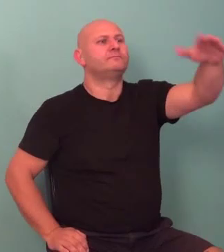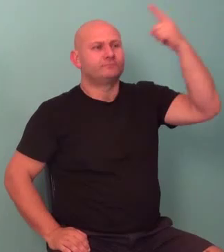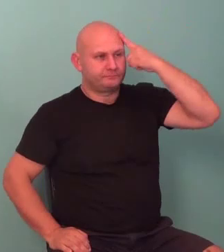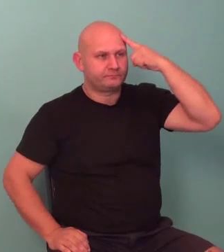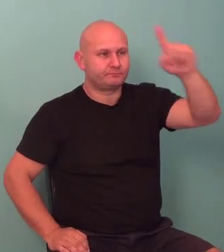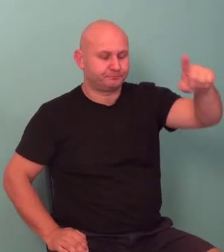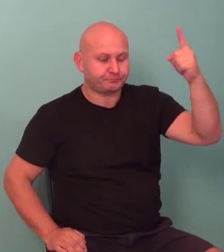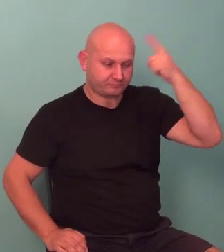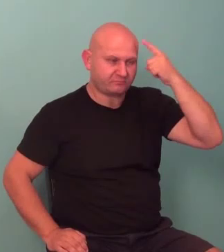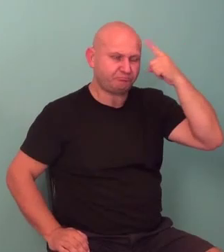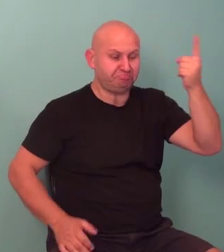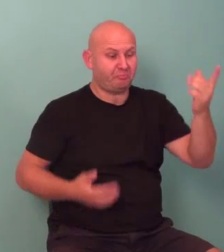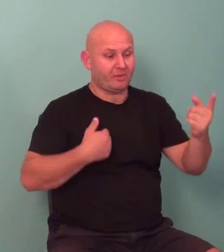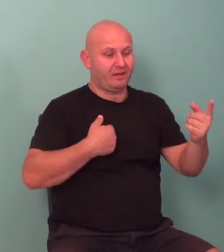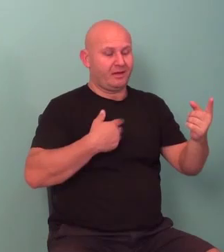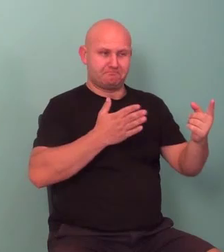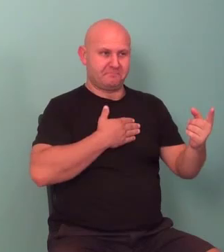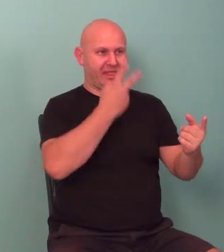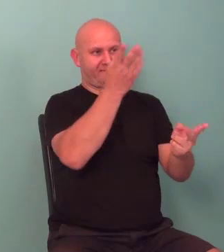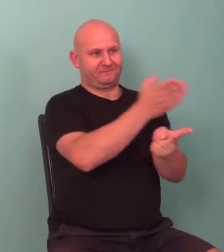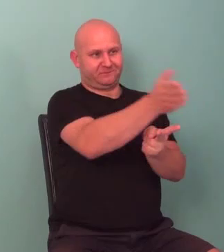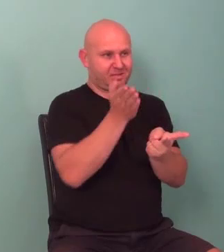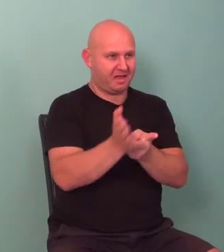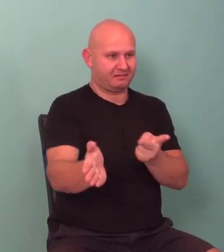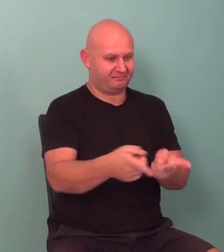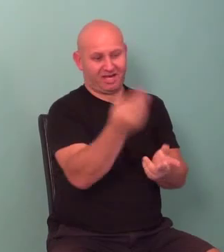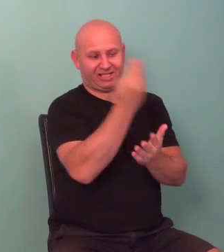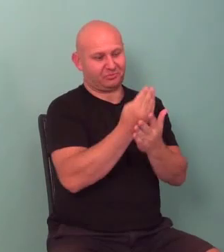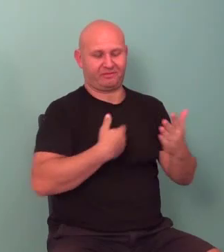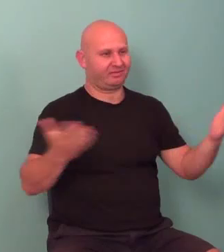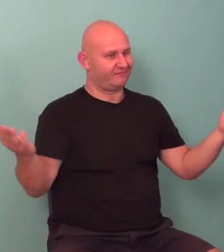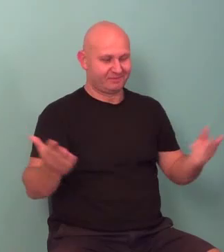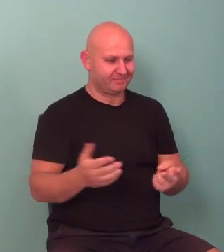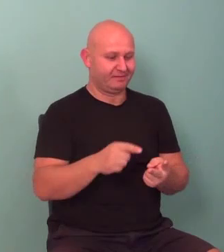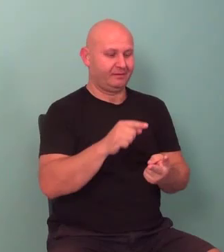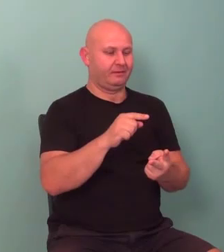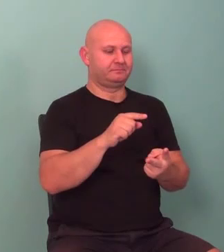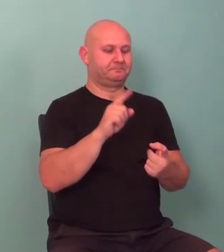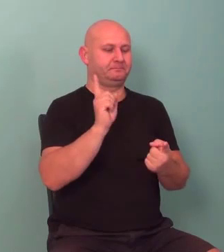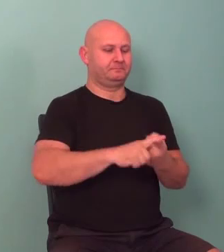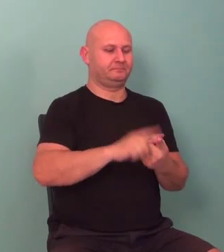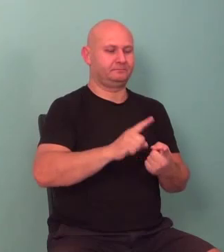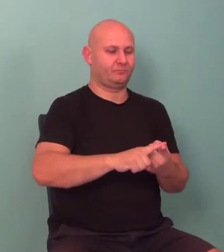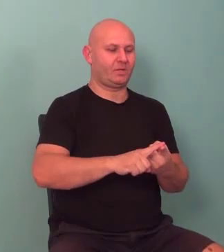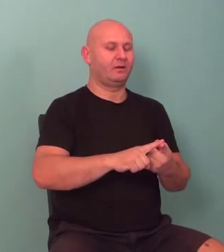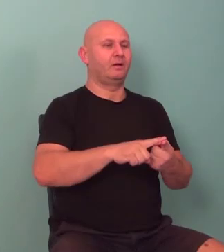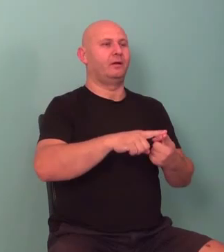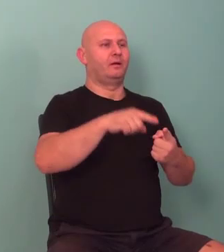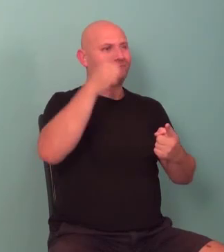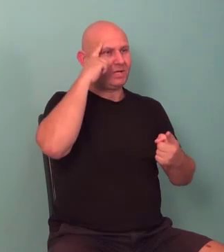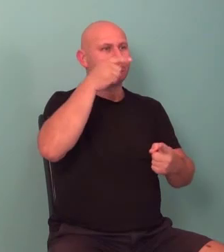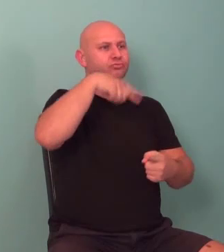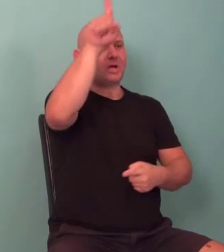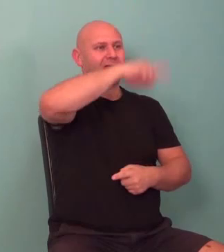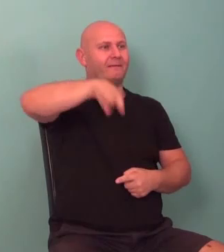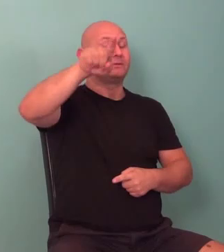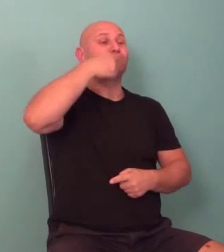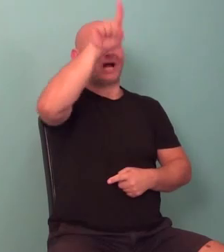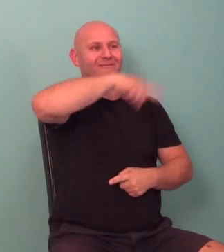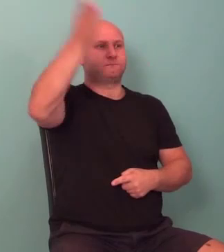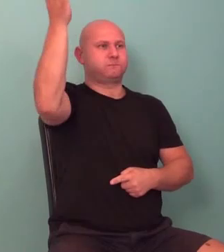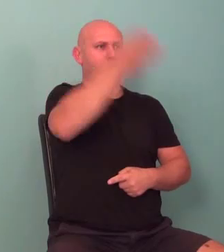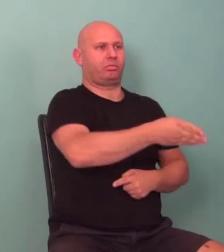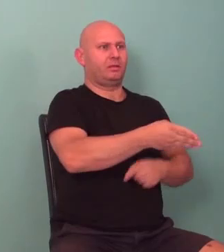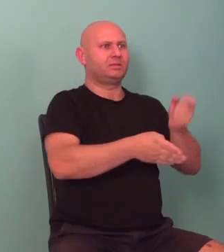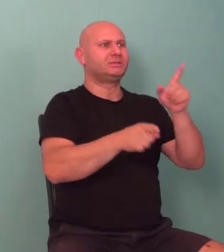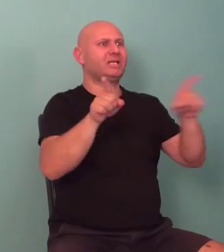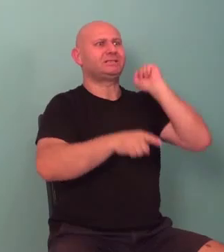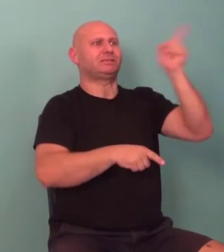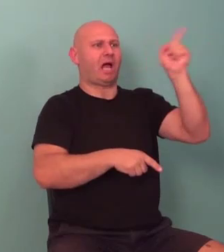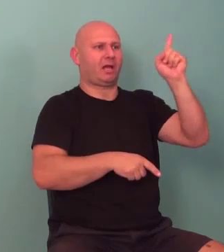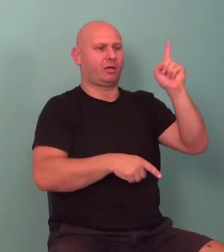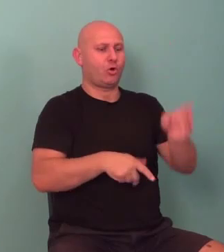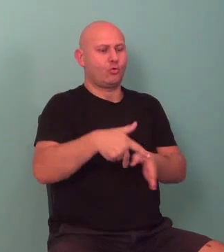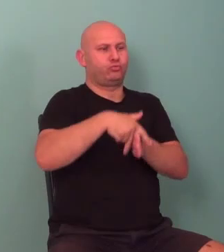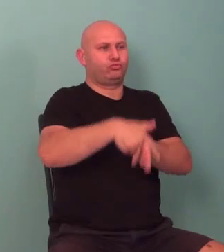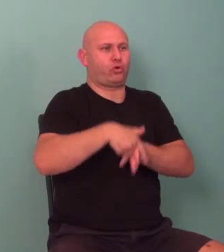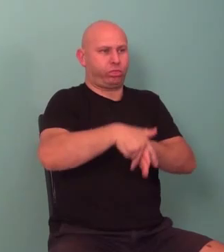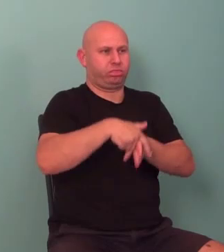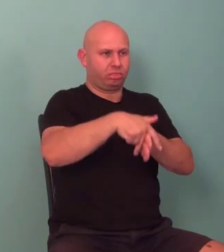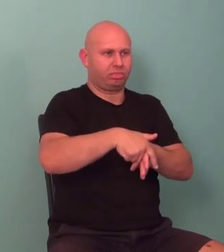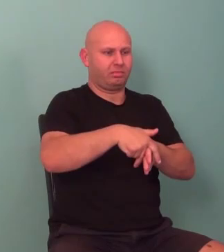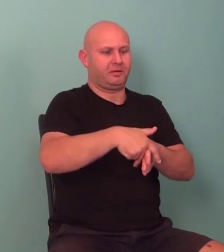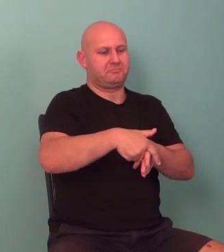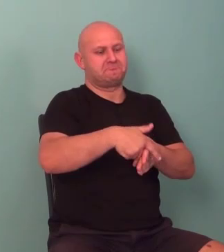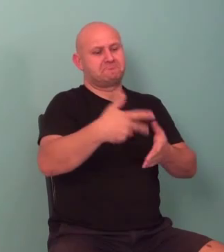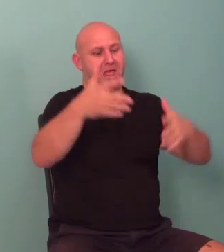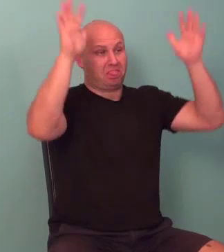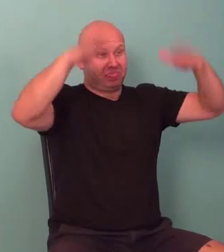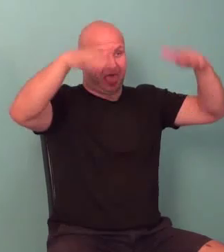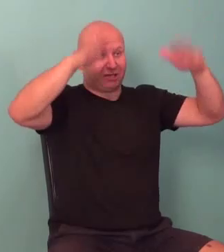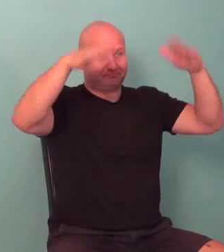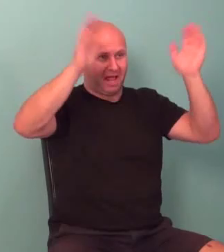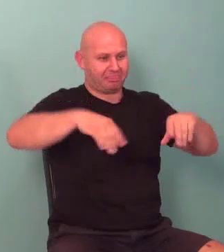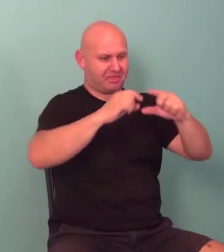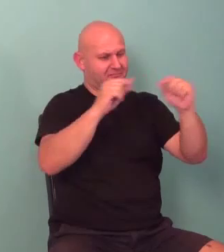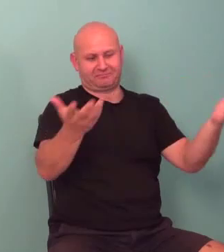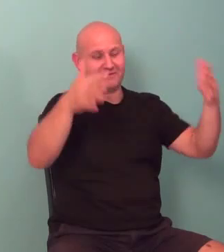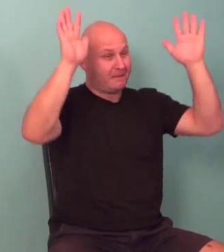Myślę nad tym i wiem, że mam dwie możliwości, pierwsza możliwość jest taka, że czerwone przekreślone koło znaczy, że koniom nie wolno stać w deszczu, ale co to jest to trójkątne nad koniem, nie wiem.